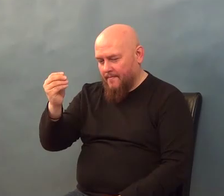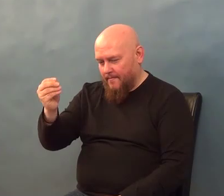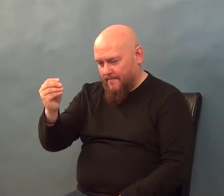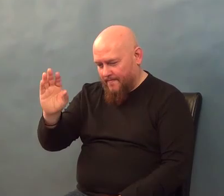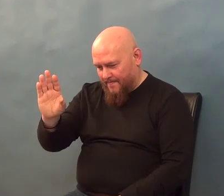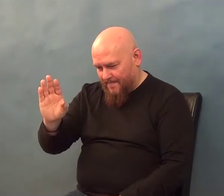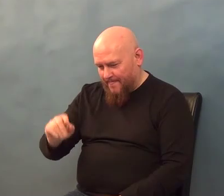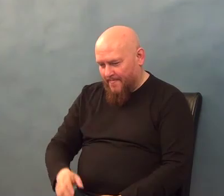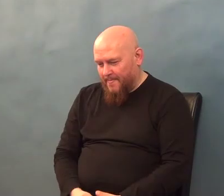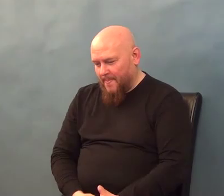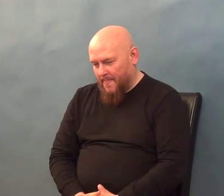To dziwne...